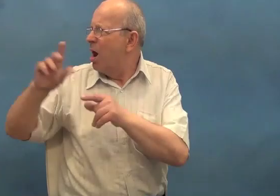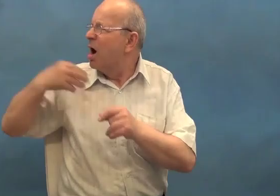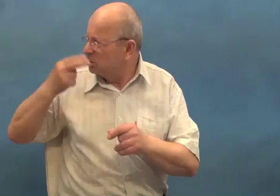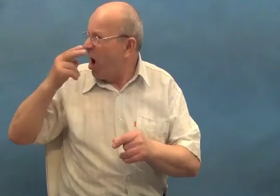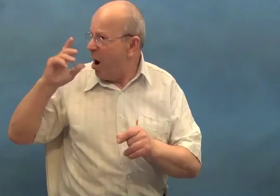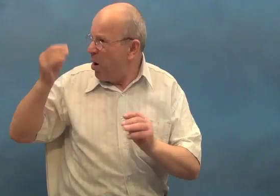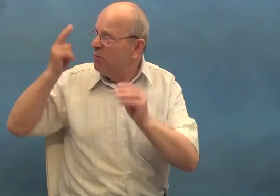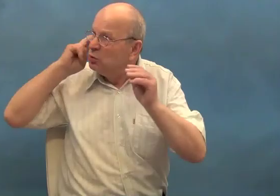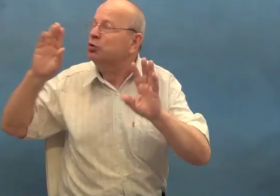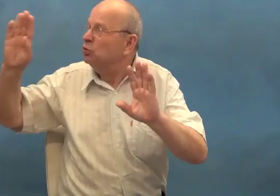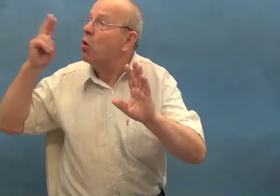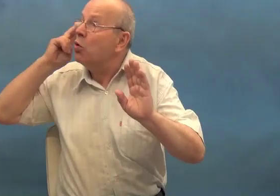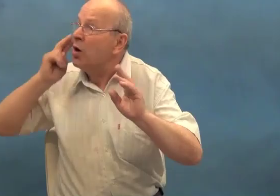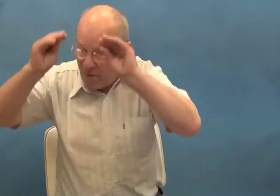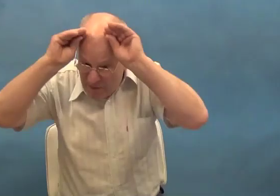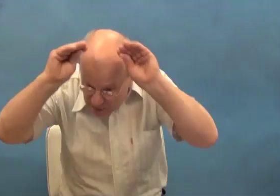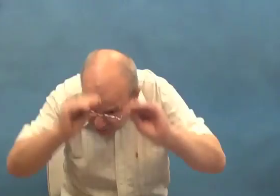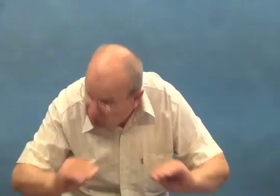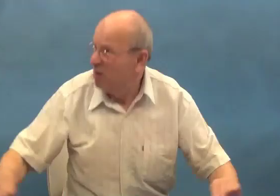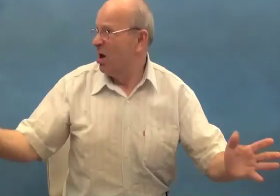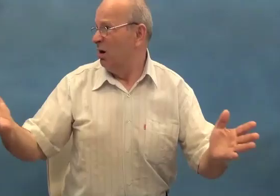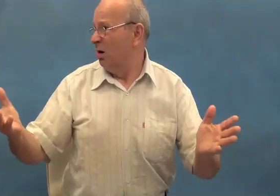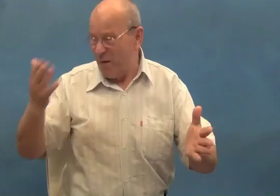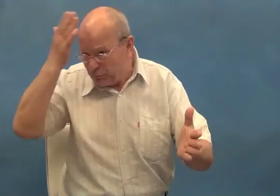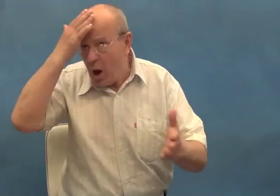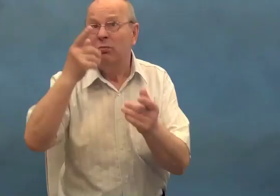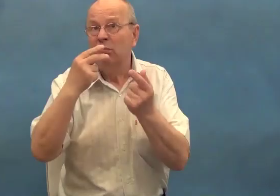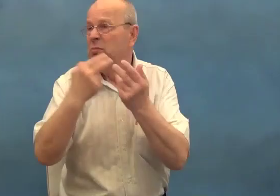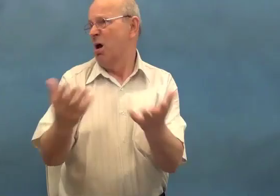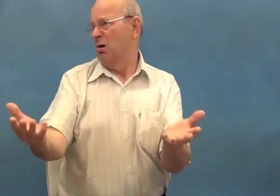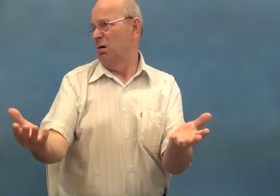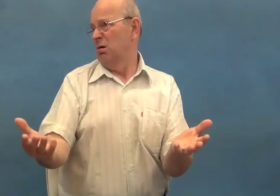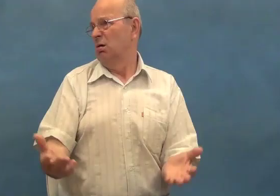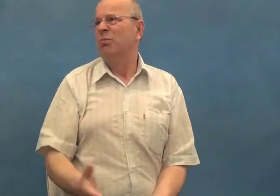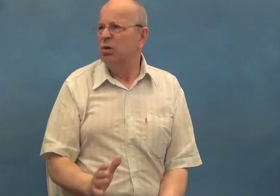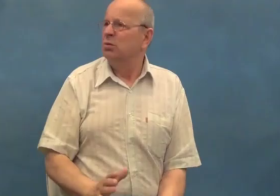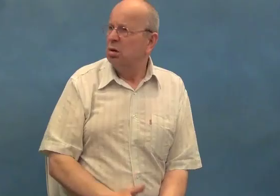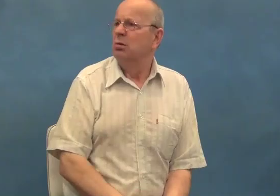Ale oni powinni szanować głuchych.